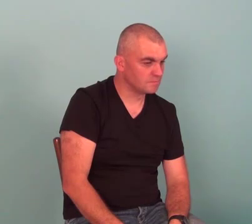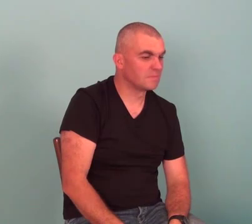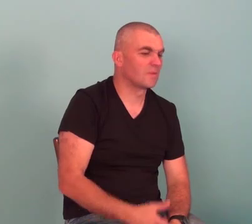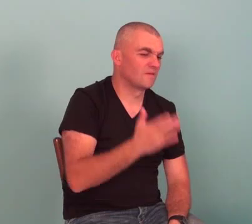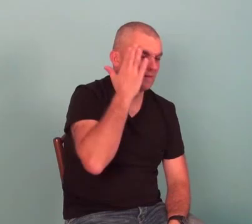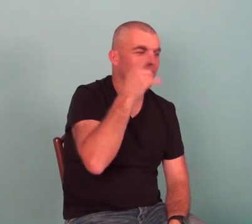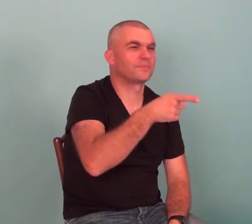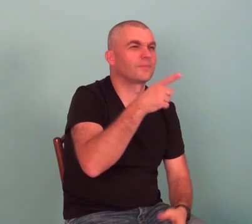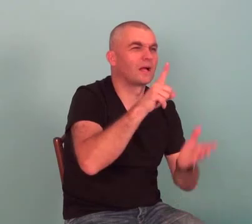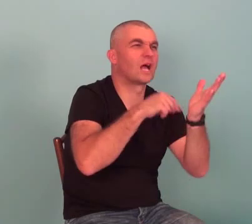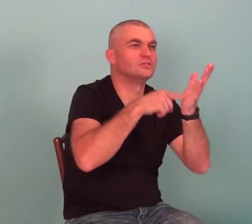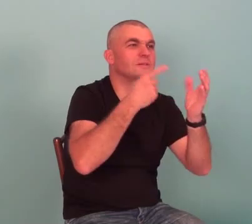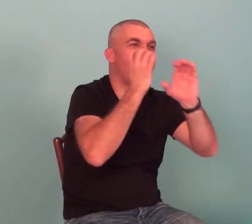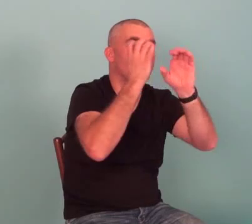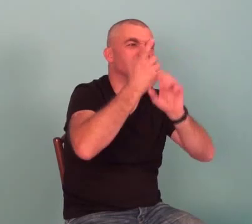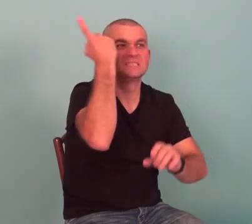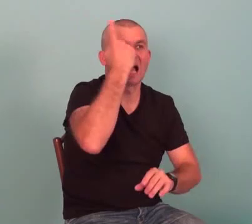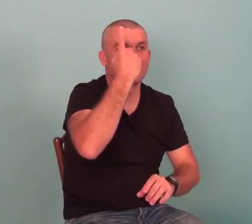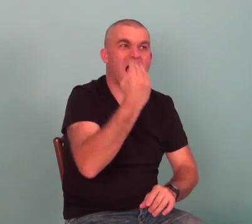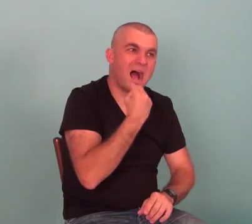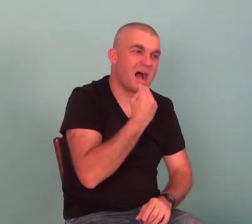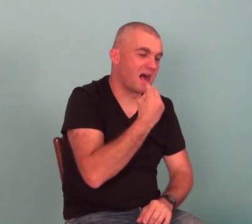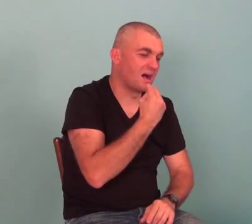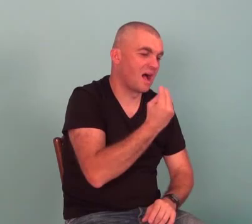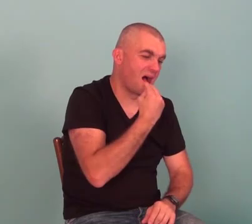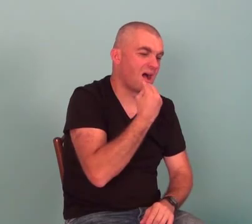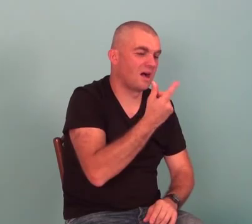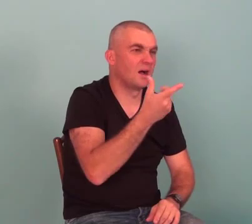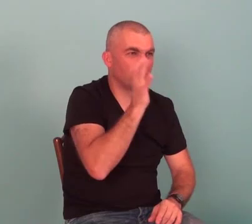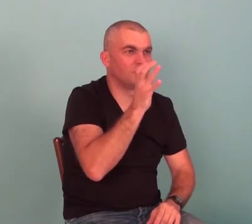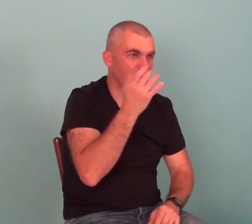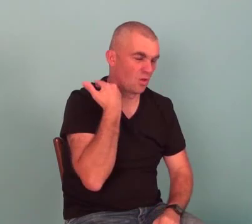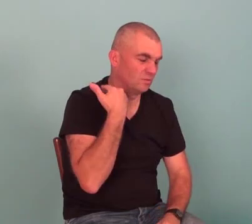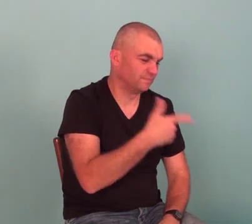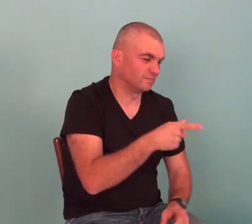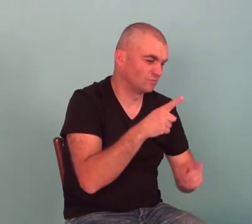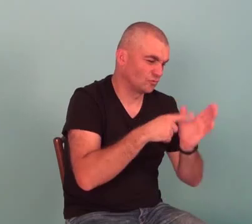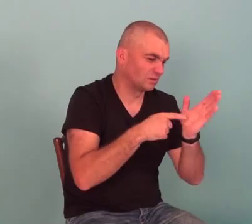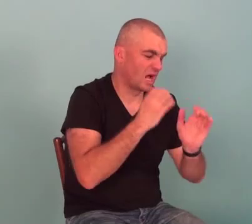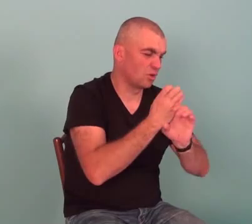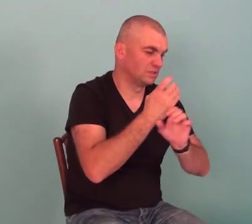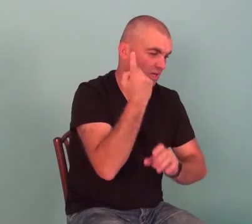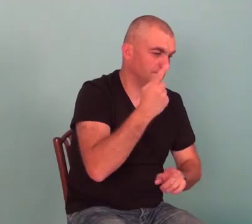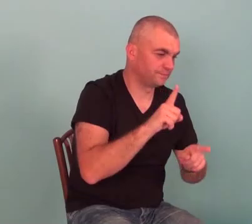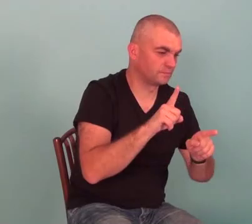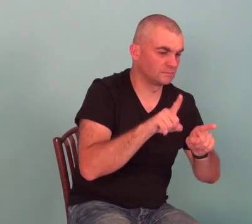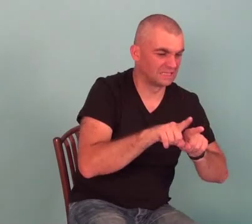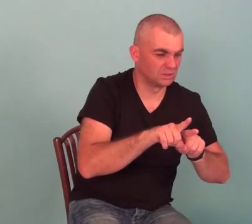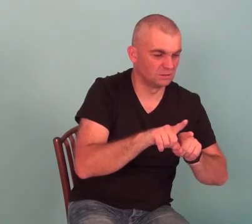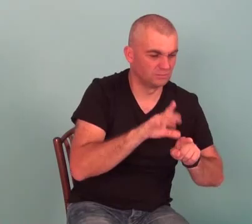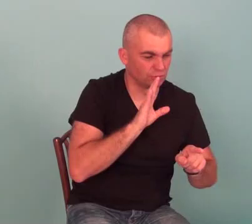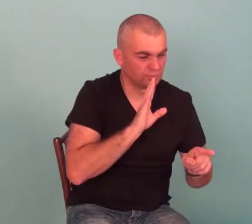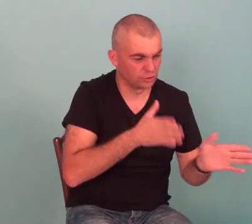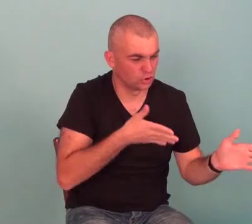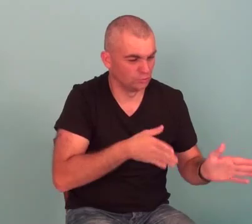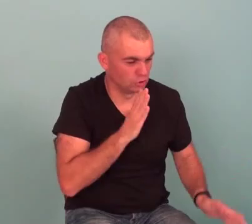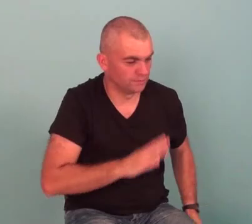Wiem, często w autobusie jest zakaz jedzenia oraz picia alkoholu, zakaz dotyczy pociągu.